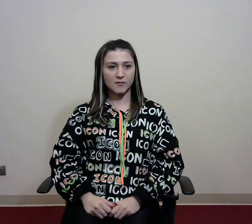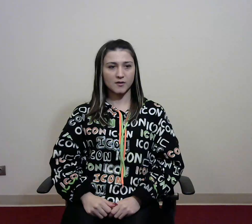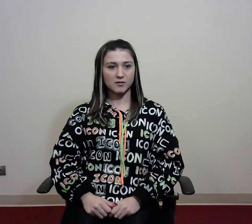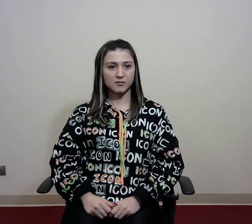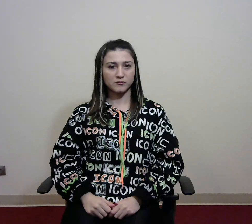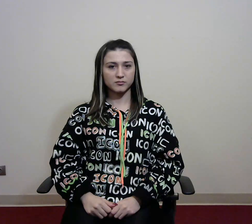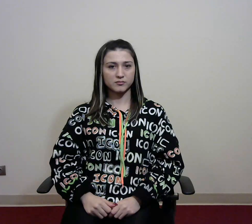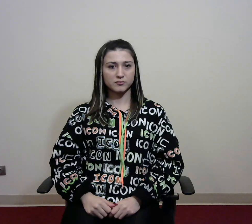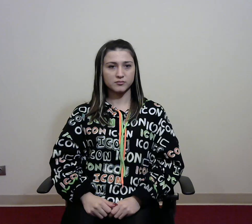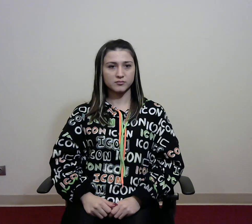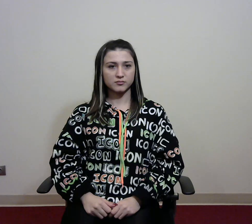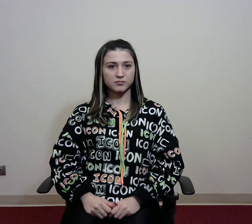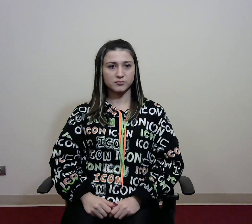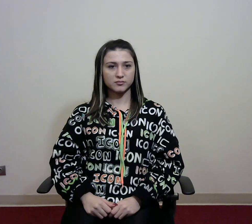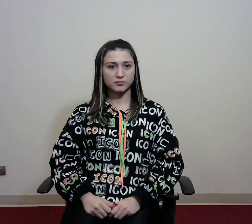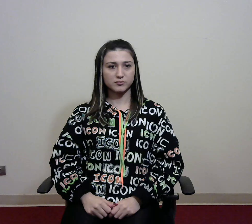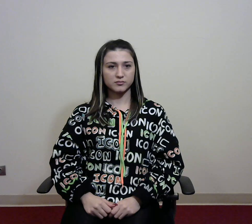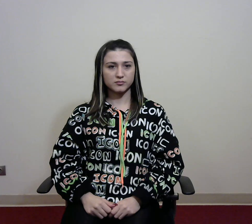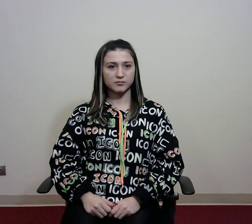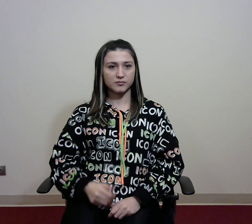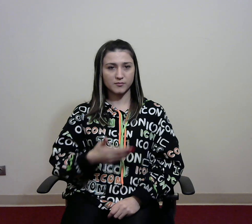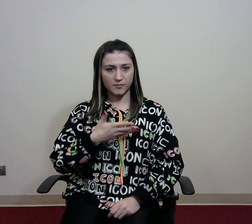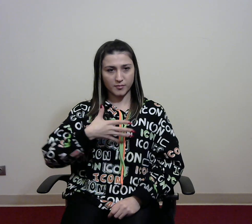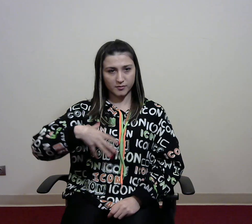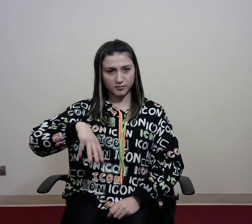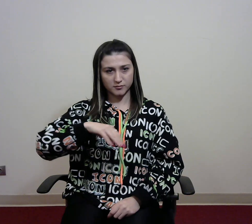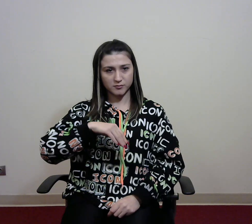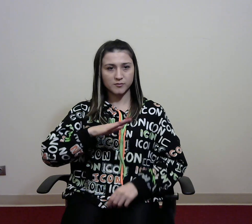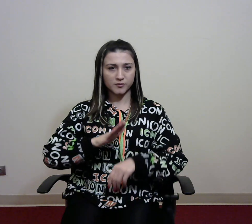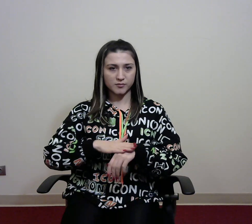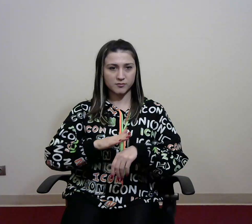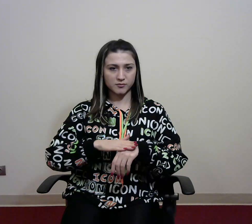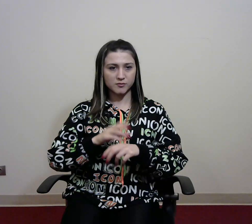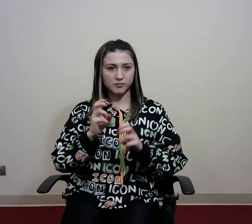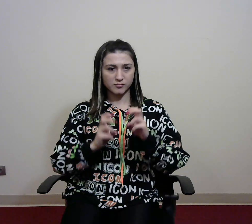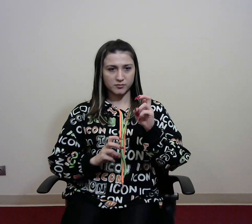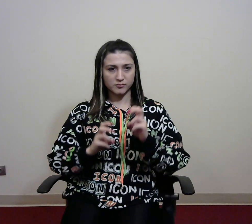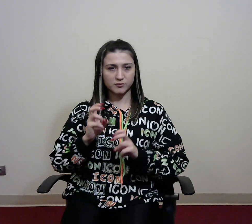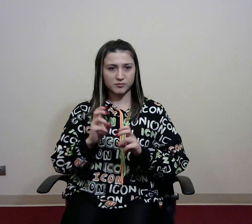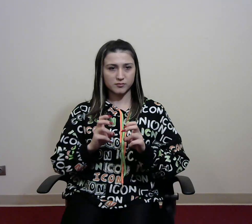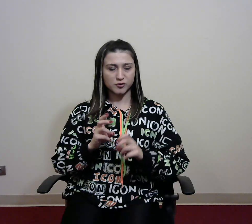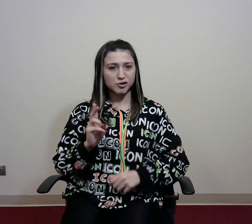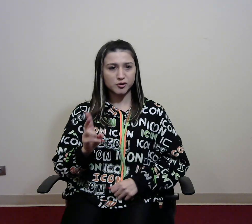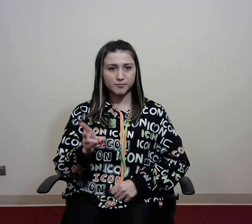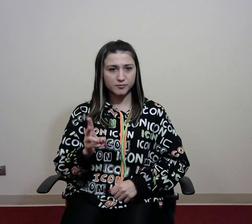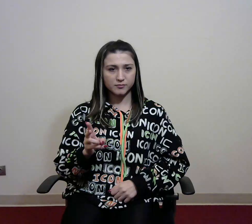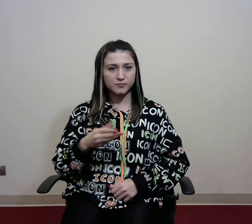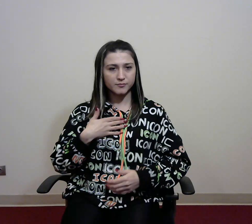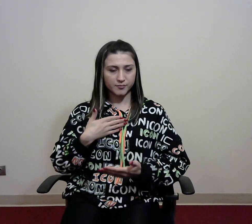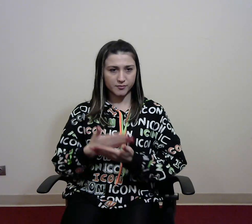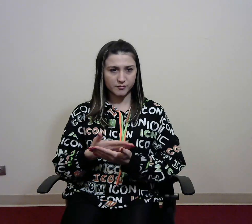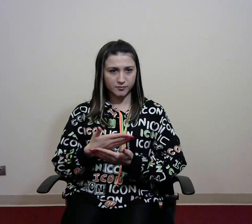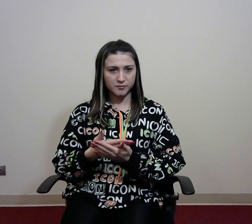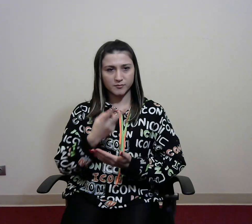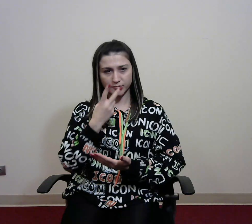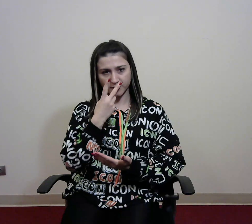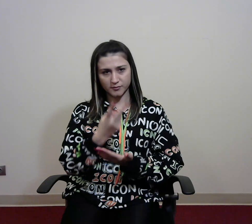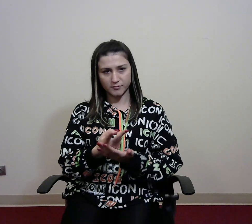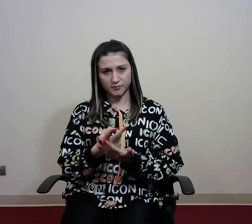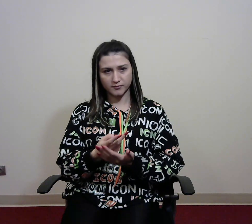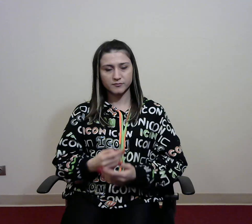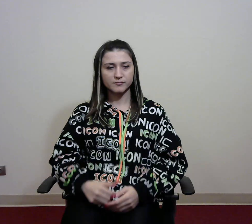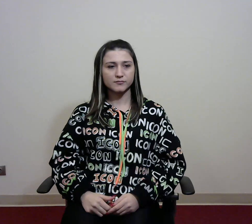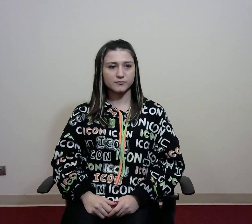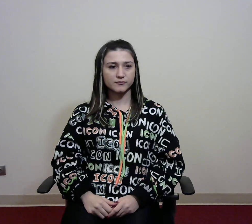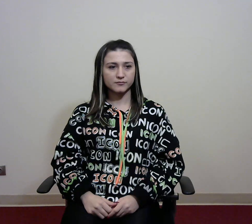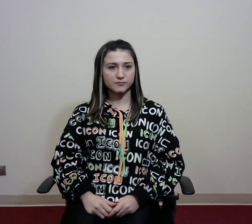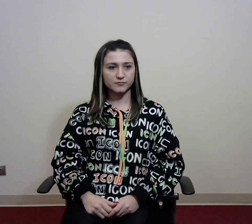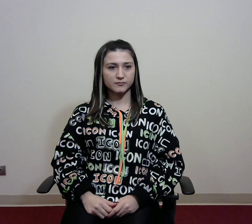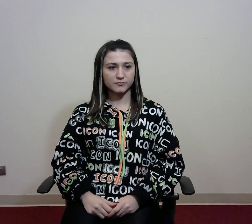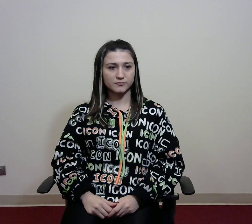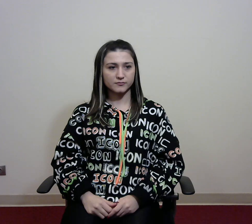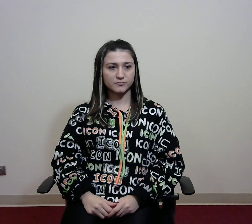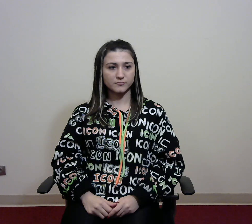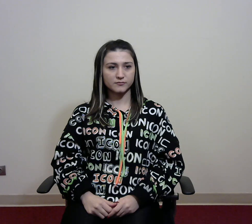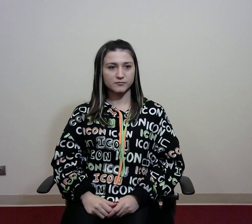Biz özəl şirkət kimi fəaliyyət göstəririk